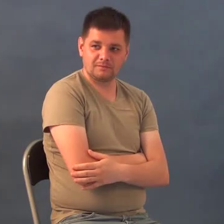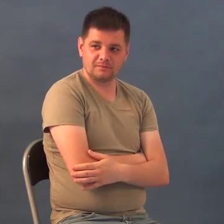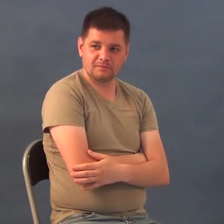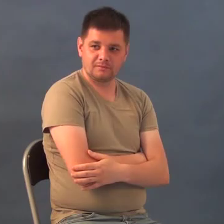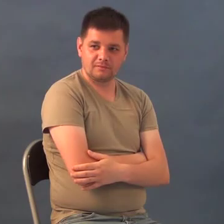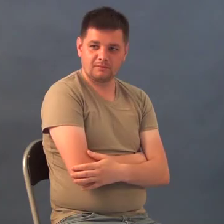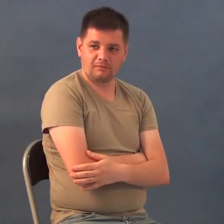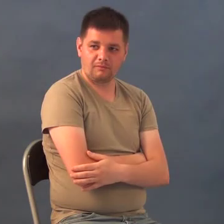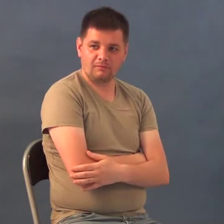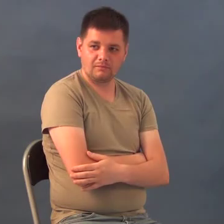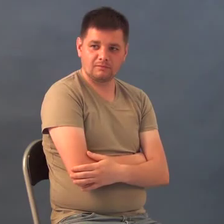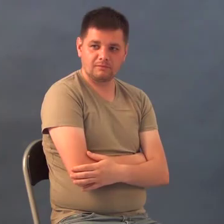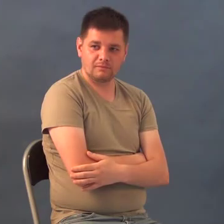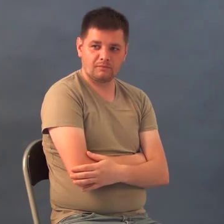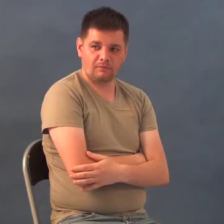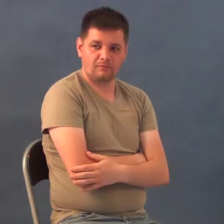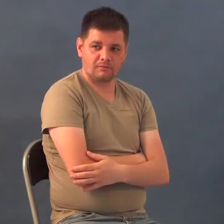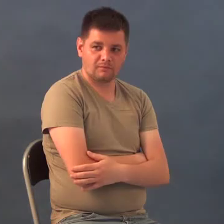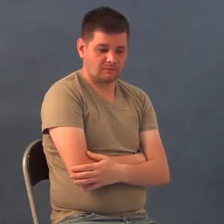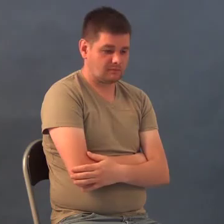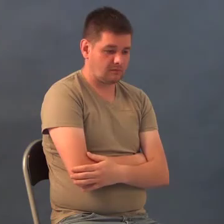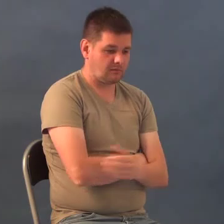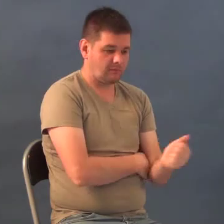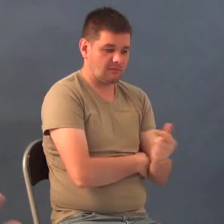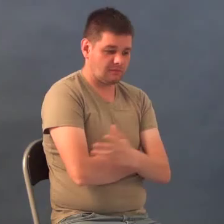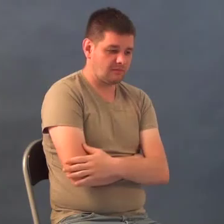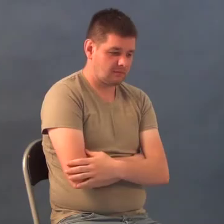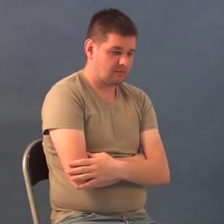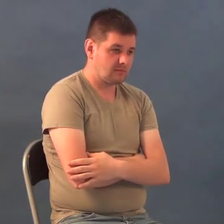Też praca, ale po pracy do kina.